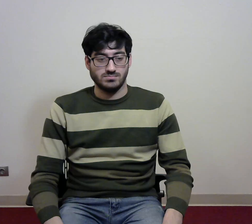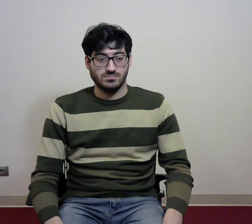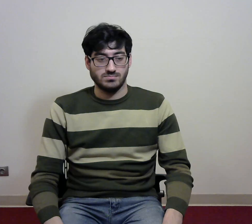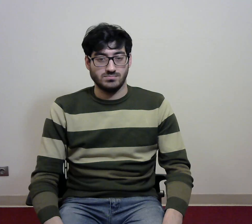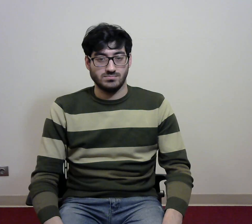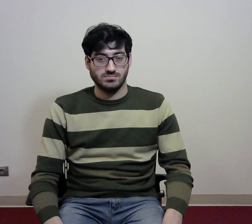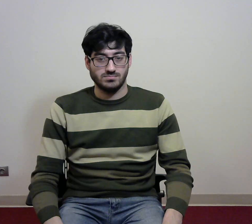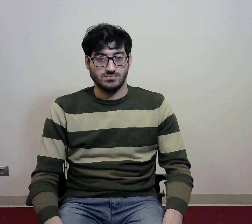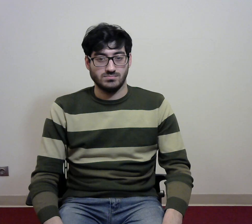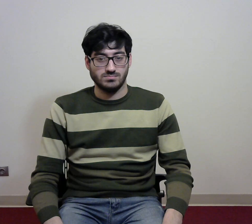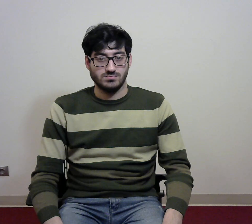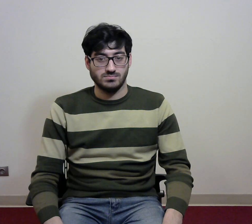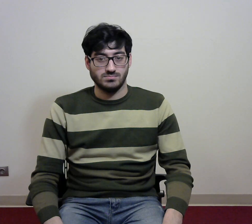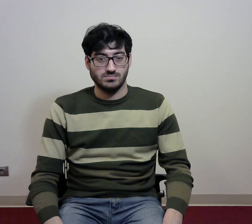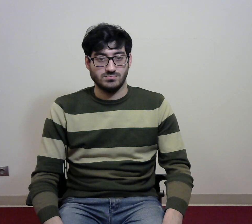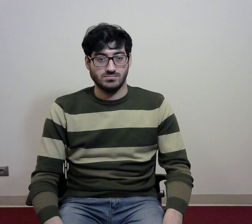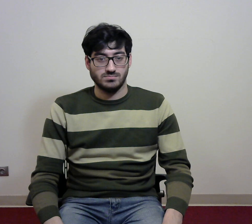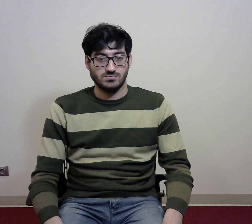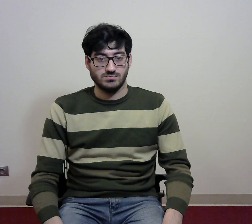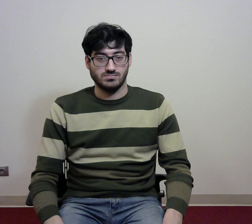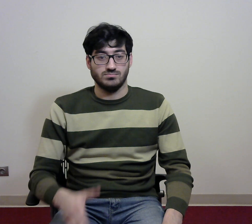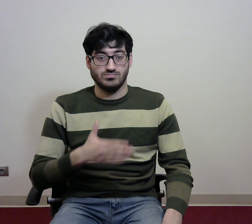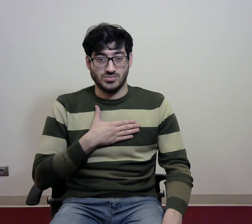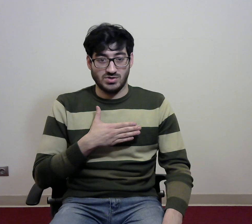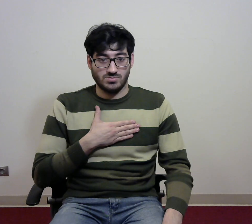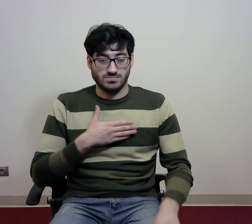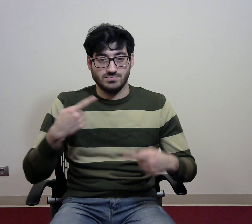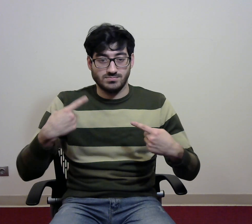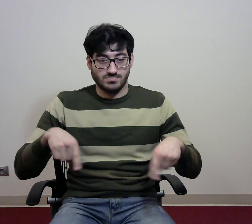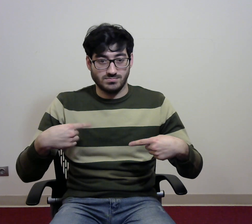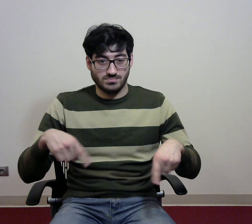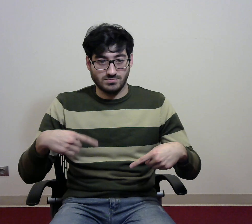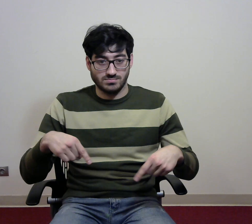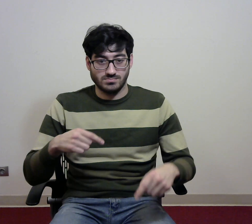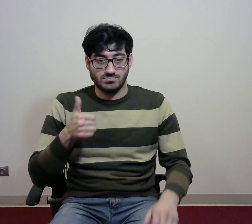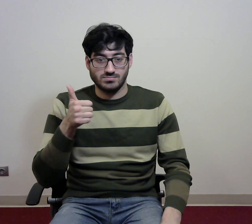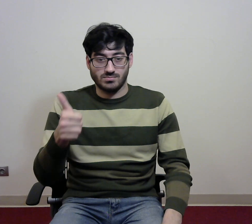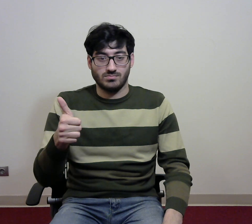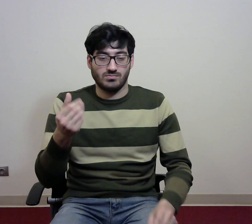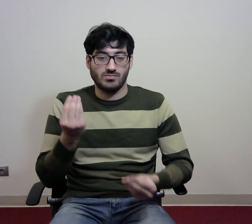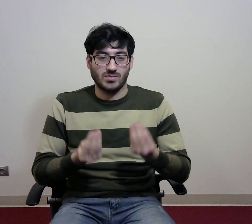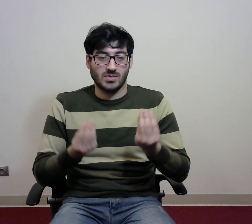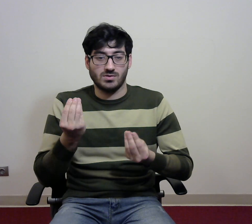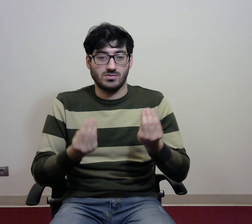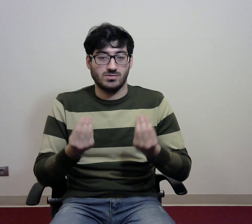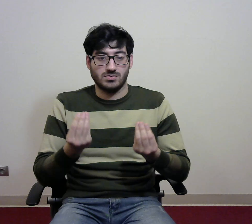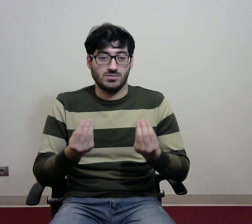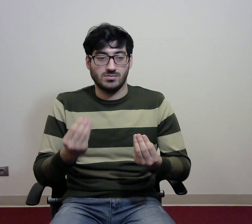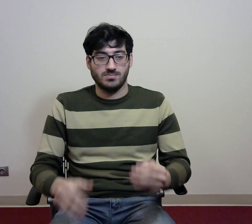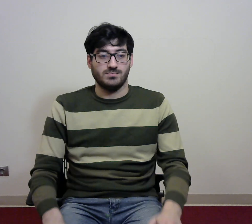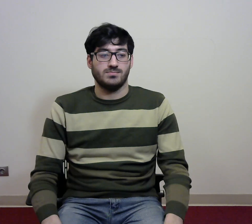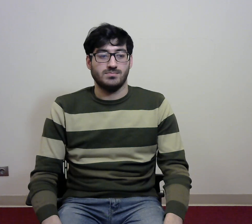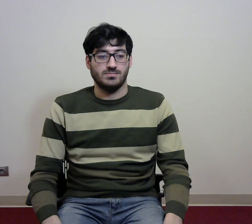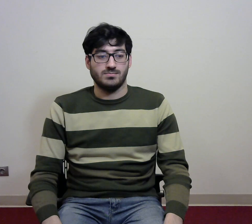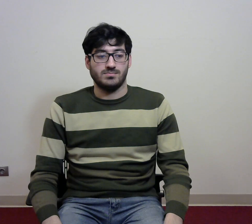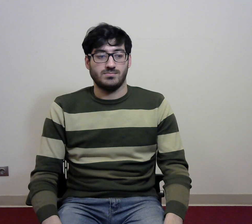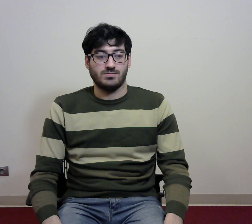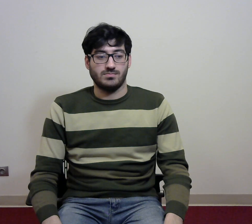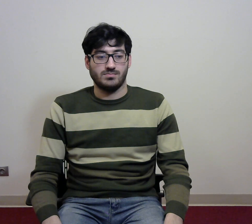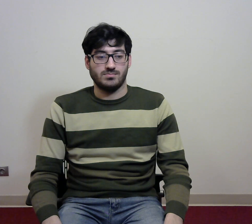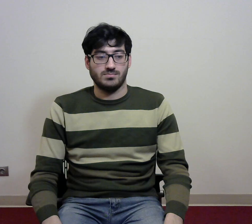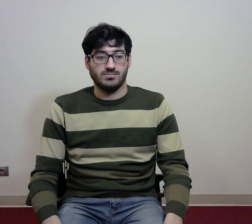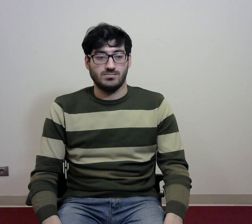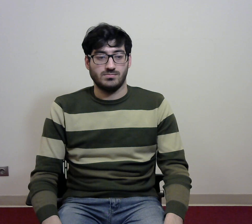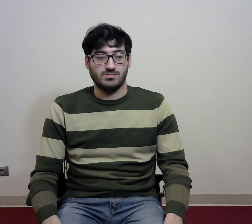Mən futbolu yaxşı oynayıram